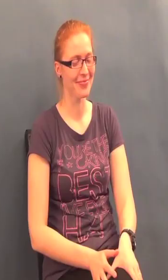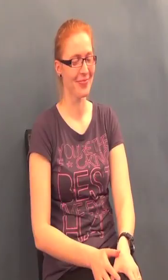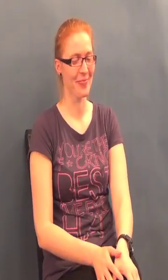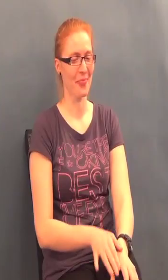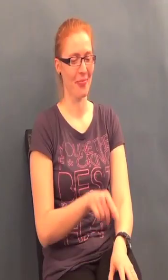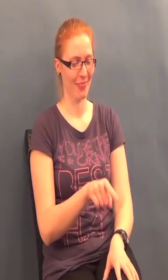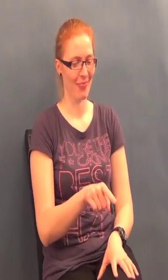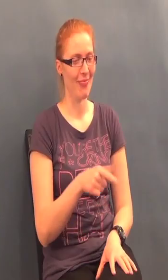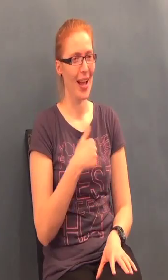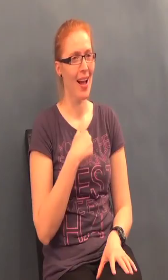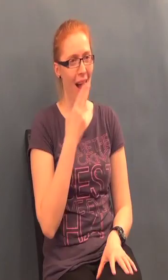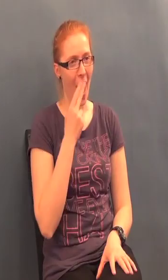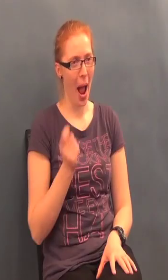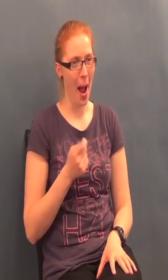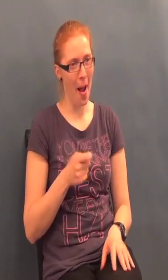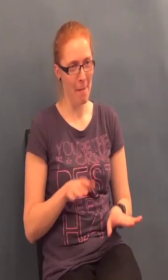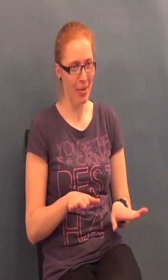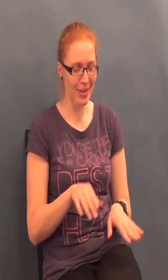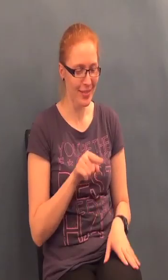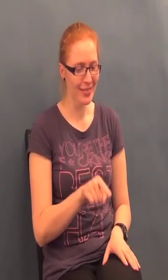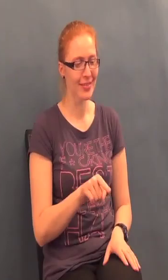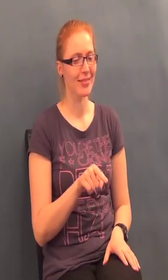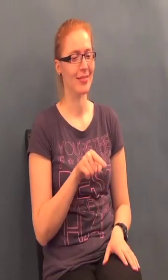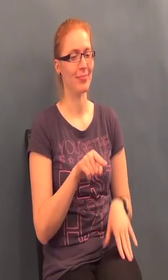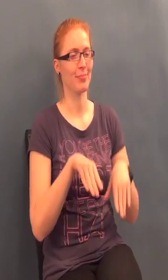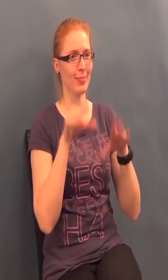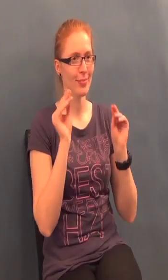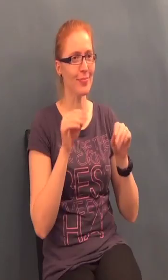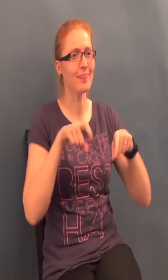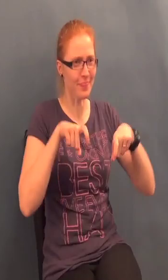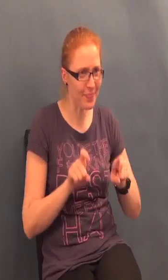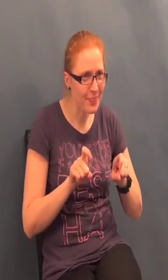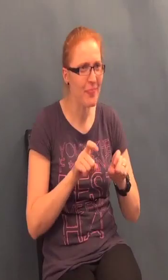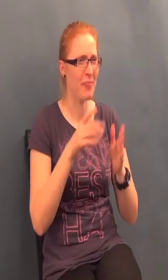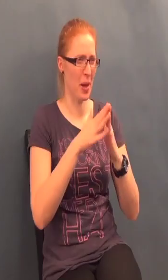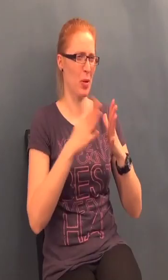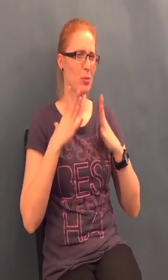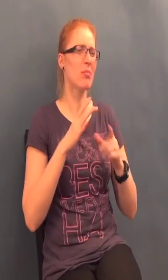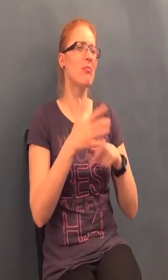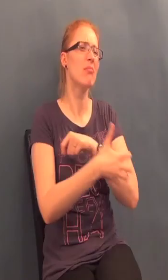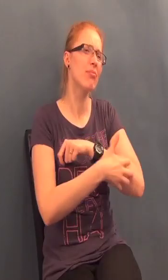Charlie Chaplin siedzi w skromnym domu.